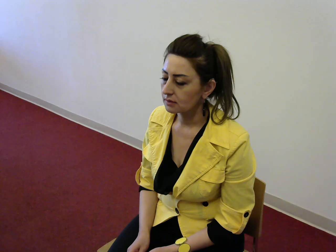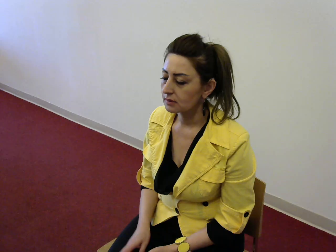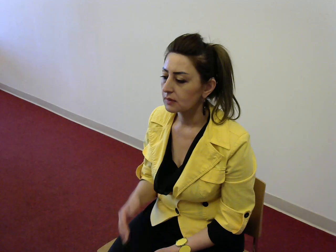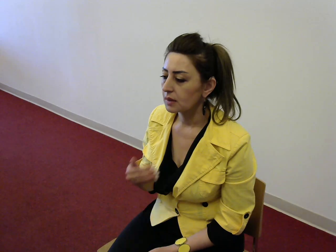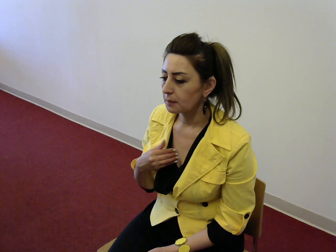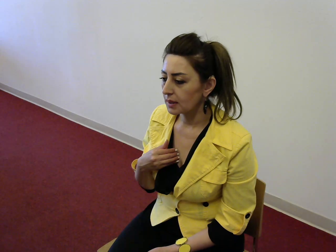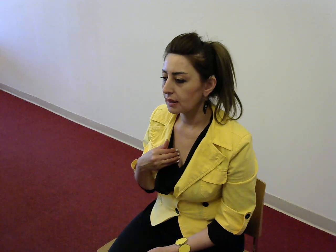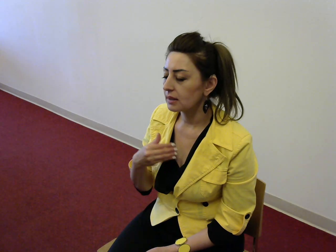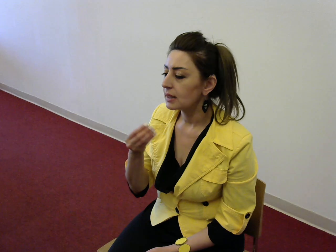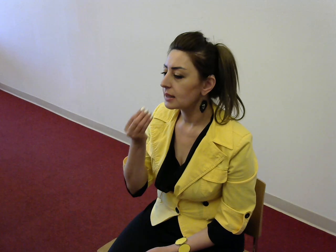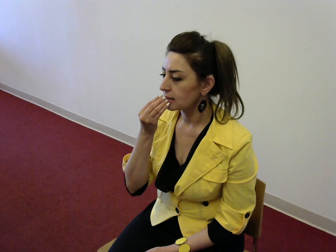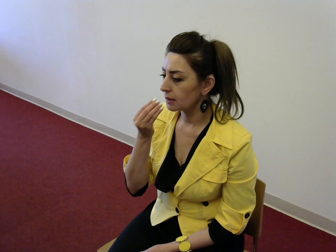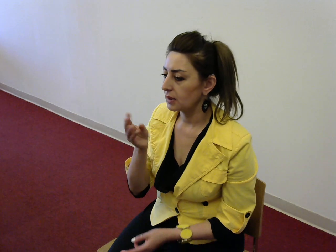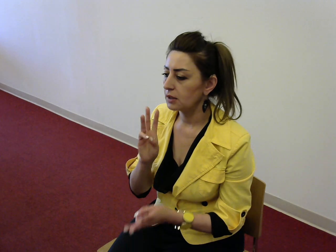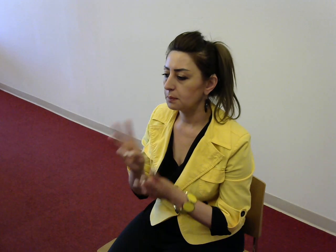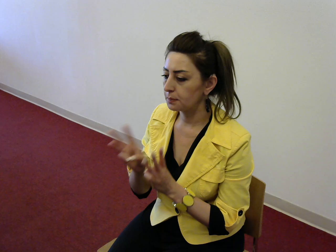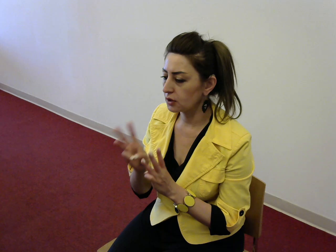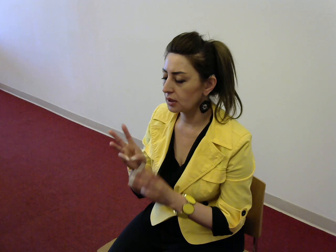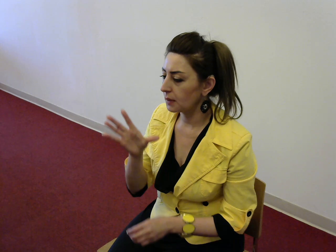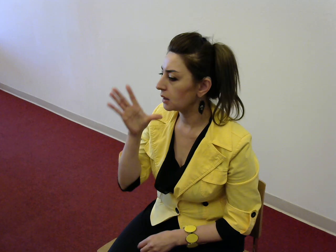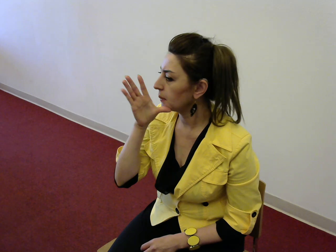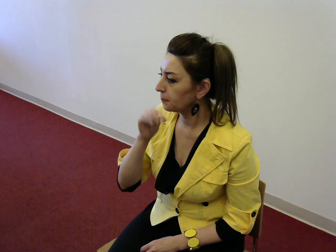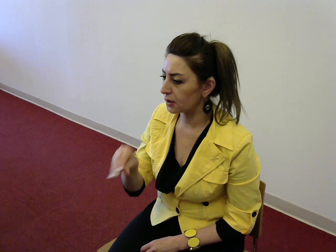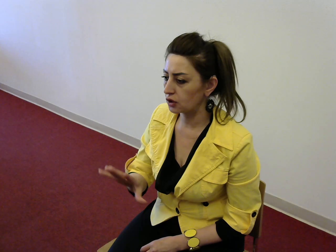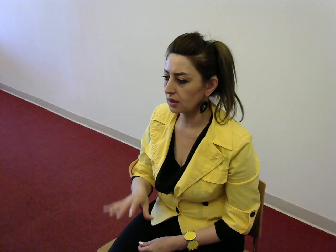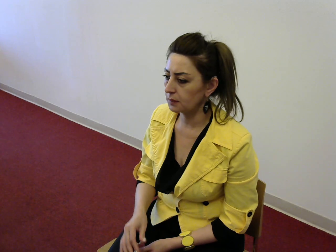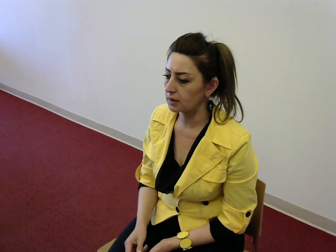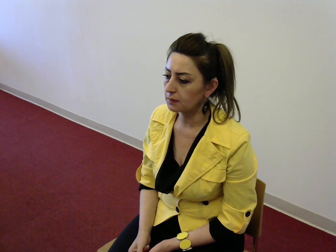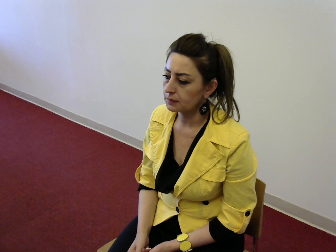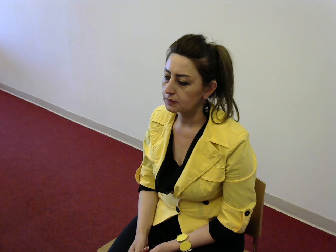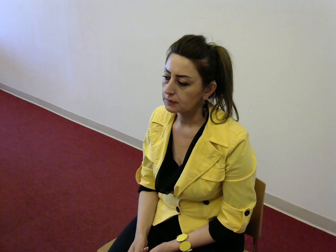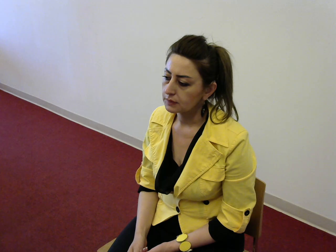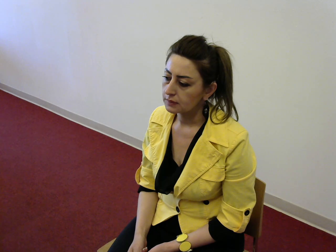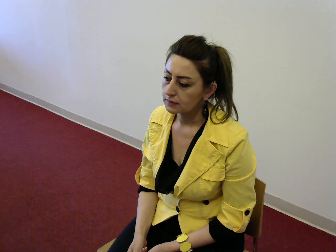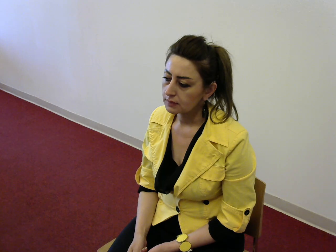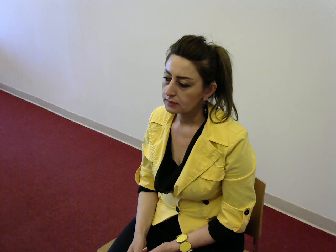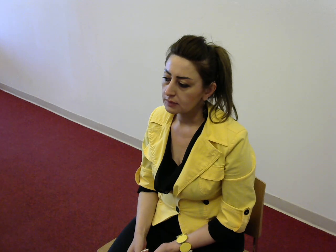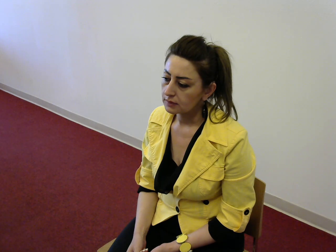Mən yemək bişirməyi bacarmıram